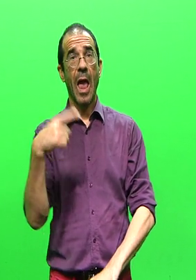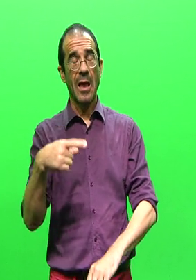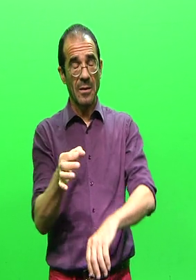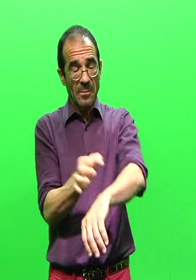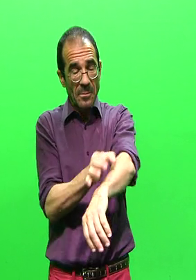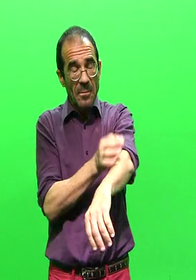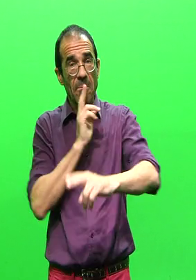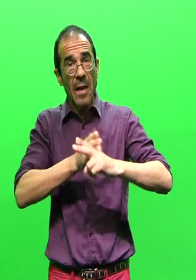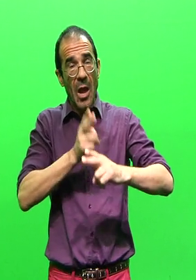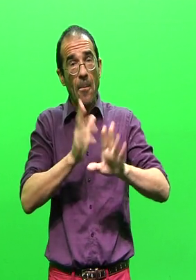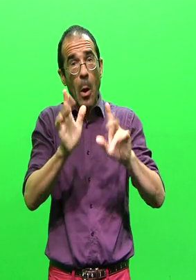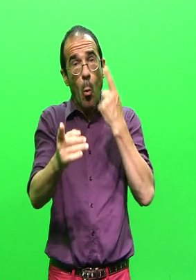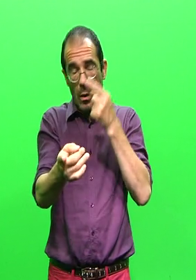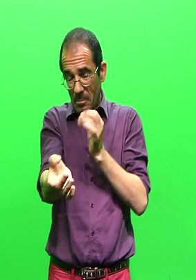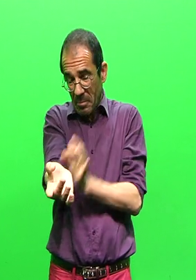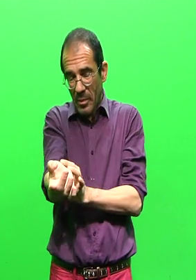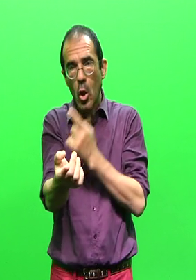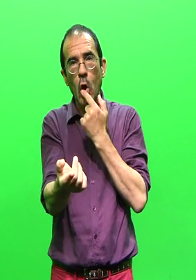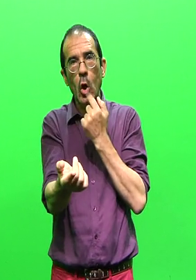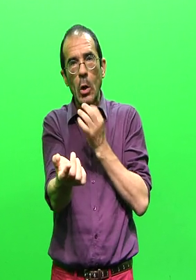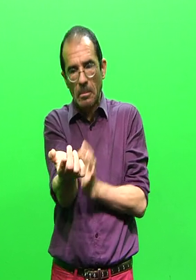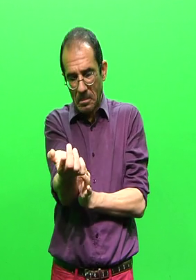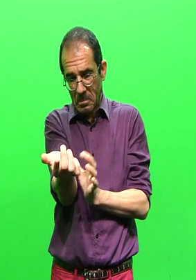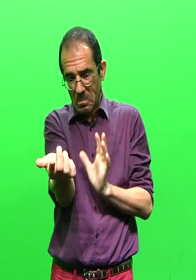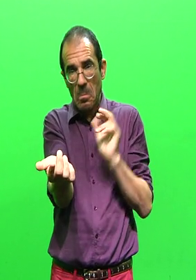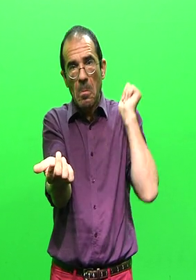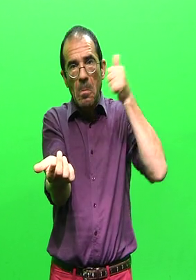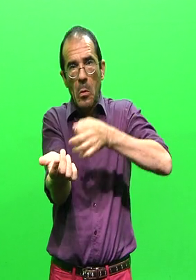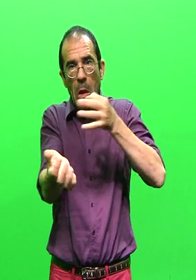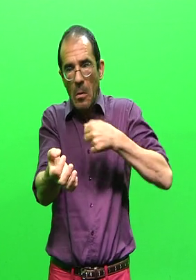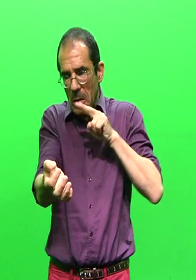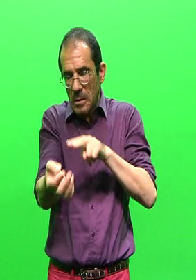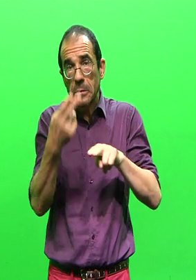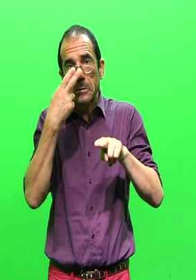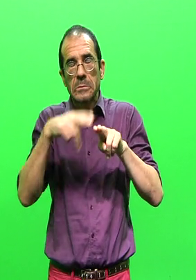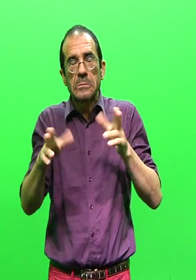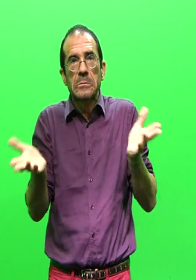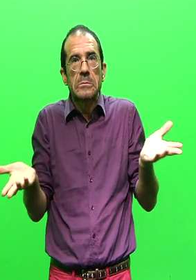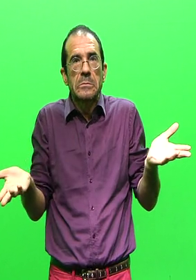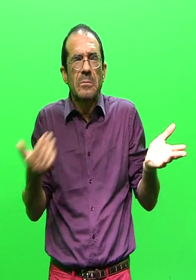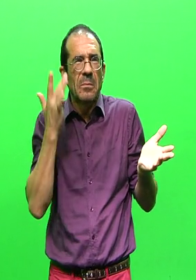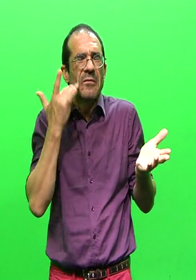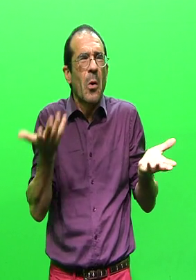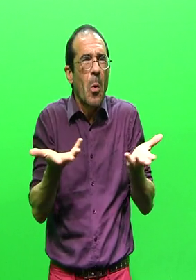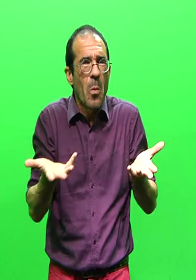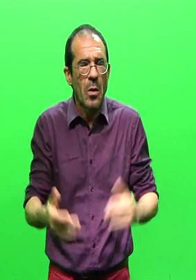Tinc taques de color marró al braç esquerre, però en tinc una al braç dret que és de color vermell, sempre l'he tingut i veig que està igual, és estrany, em pot dir què passa?